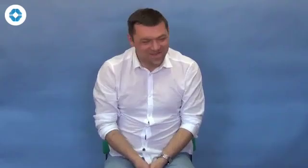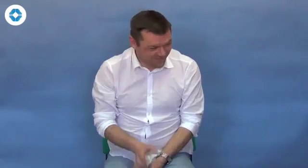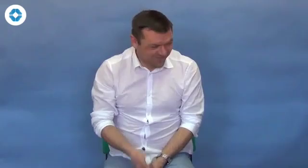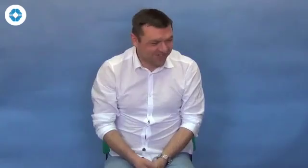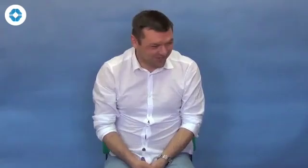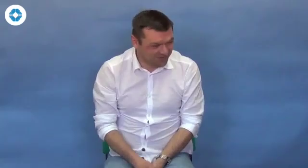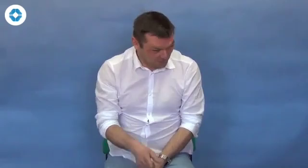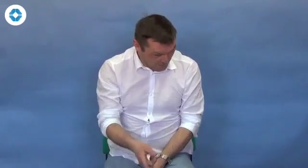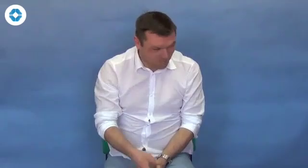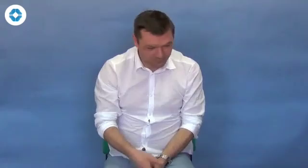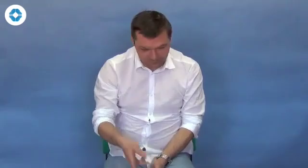Następny.